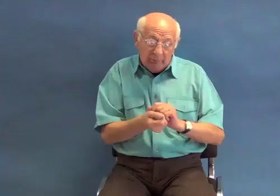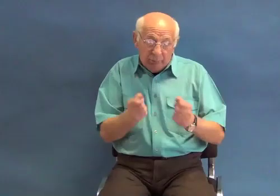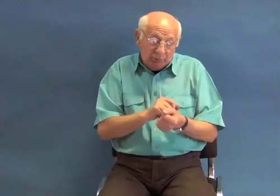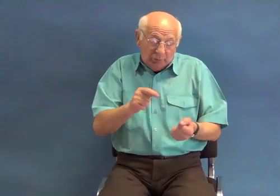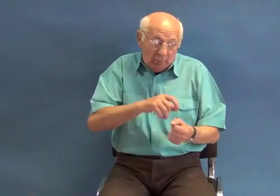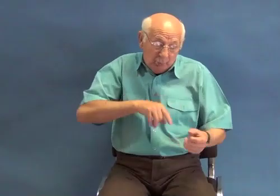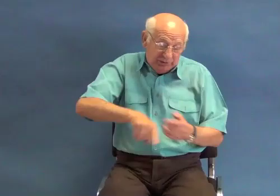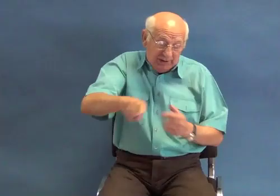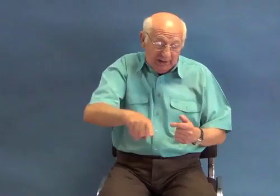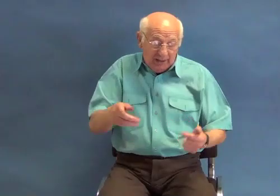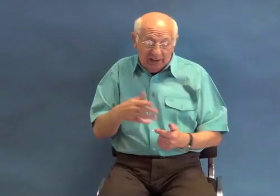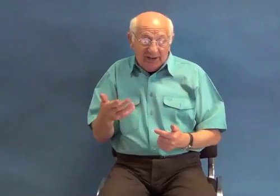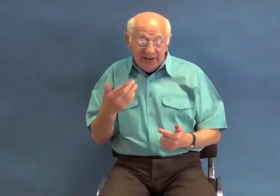Albo uciekać.